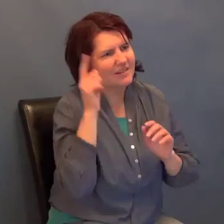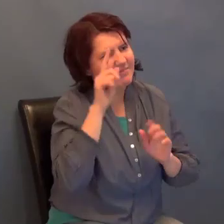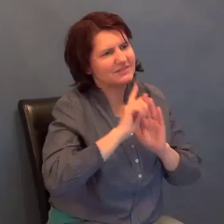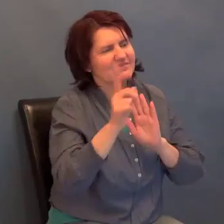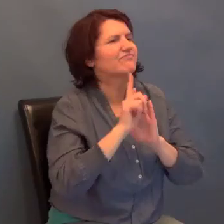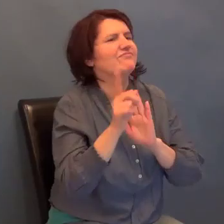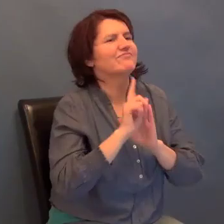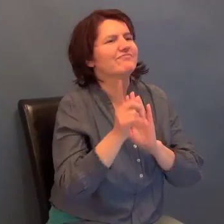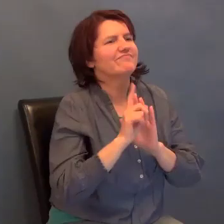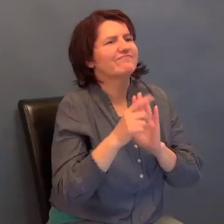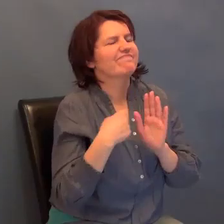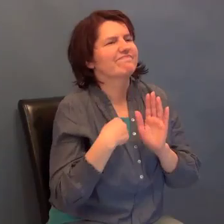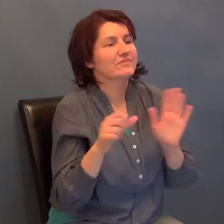Chodzę na korepetycje z języka niemieckiego.